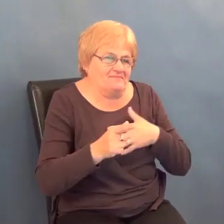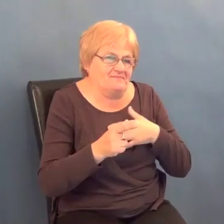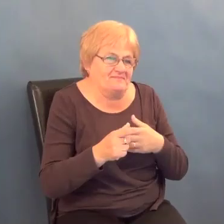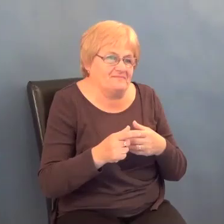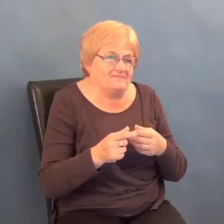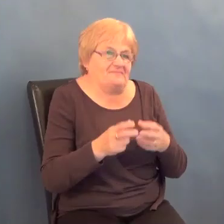Czuje.